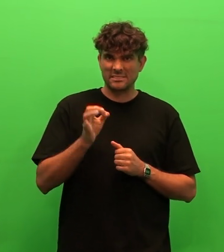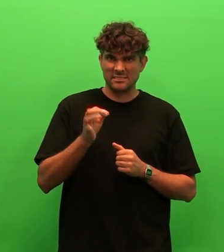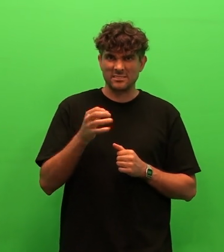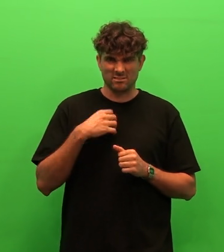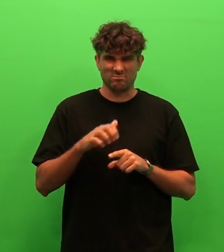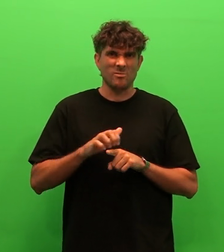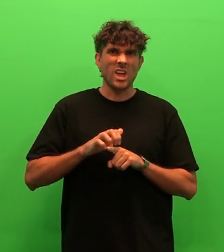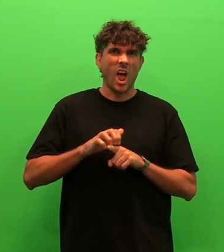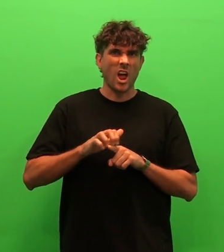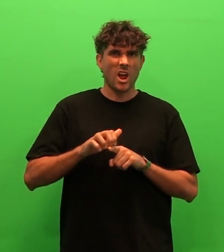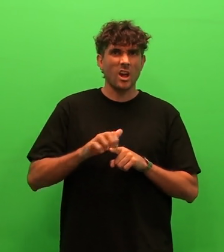Sí, em pica el penis.